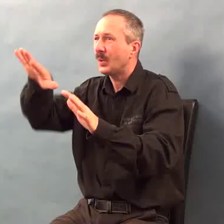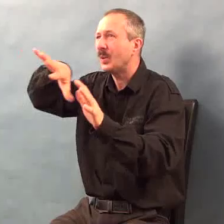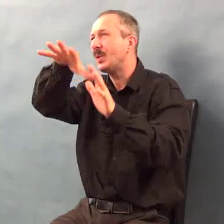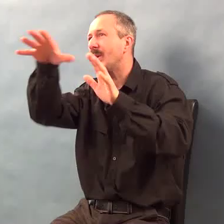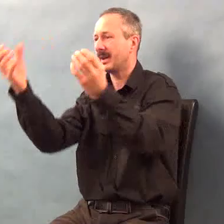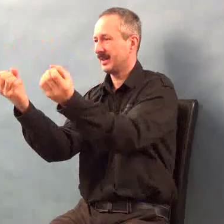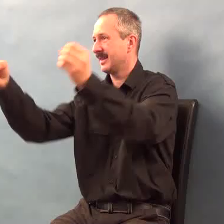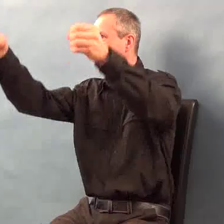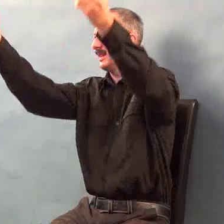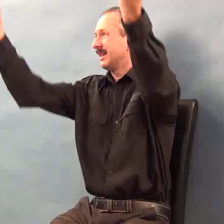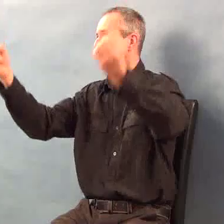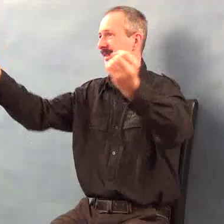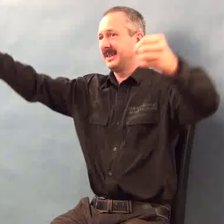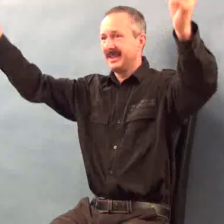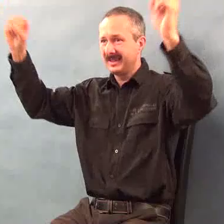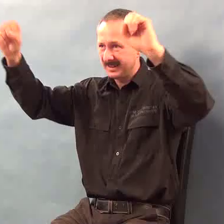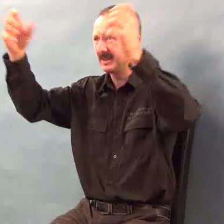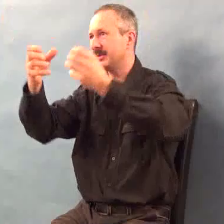Tam były gałęzie, to wyglądało jak drzewo.